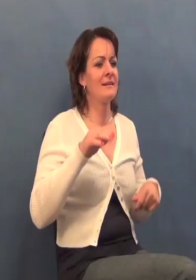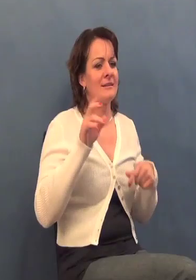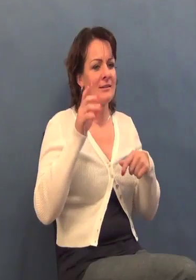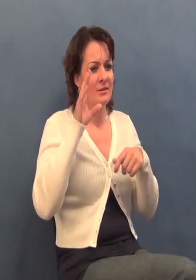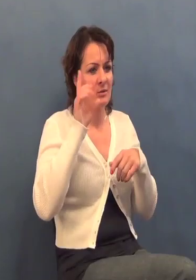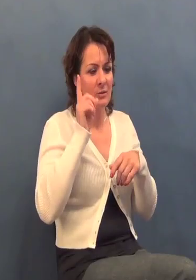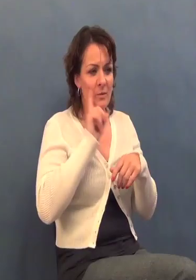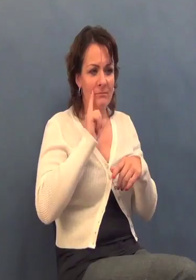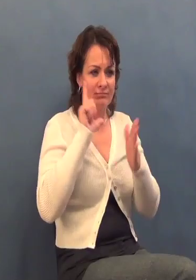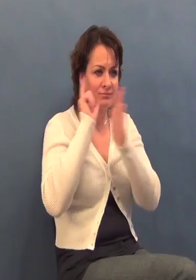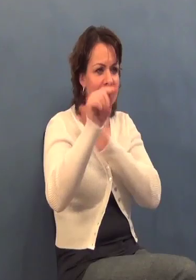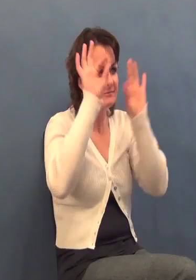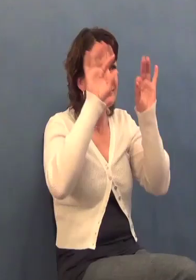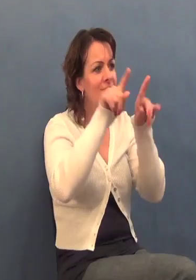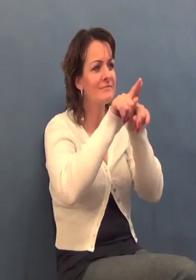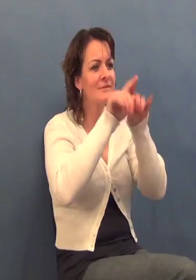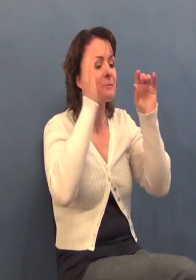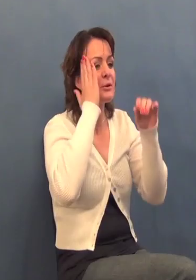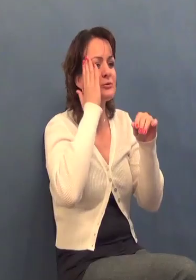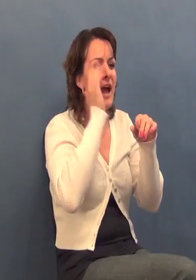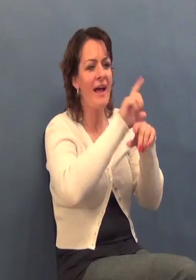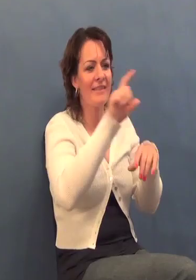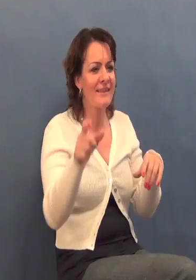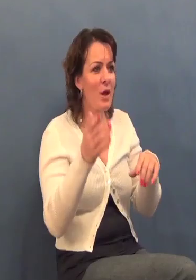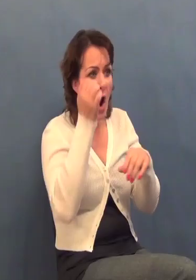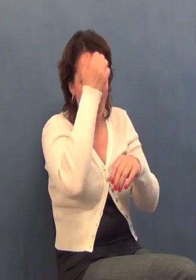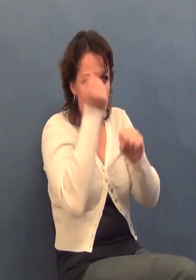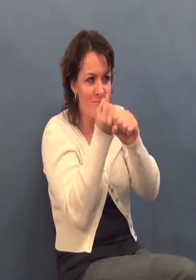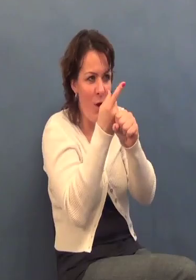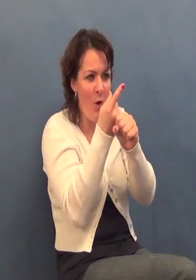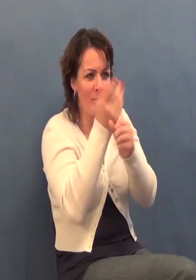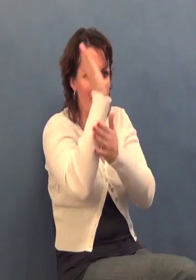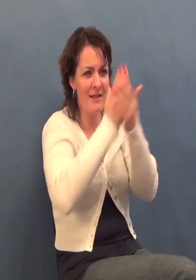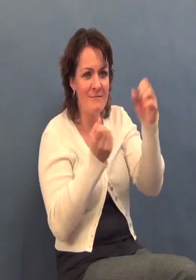Chłopiec podchodzi pod mieszkanie i tłucze szyby w oknach.